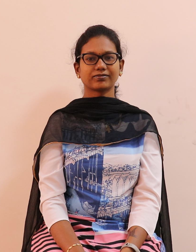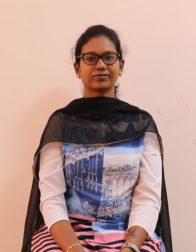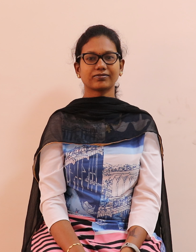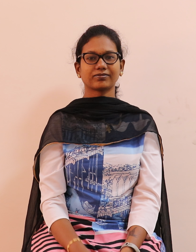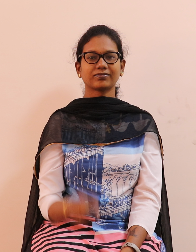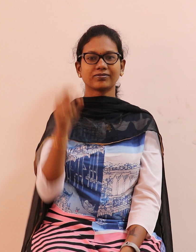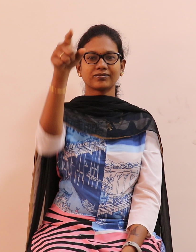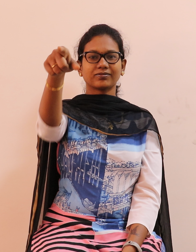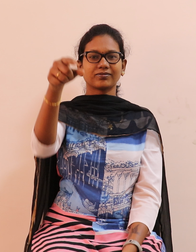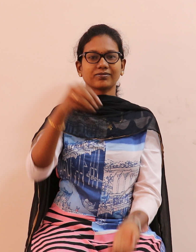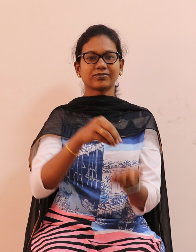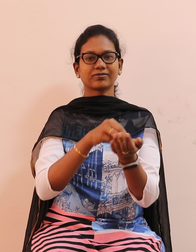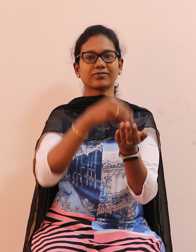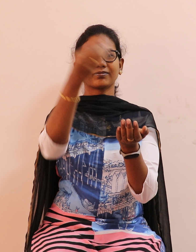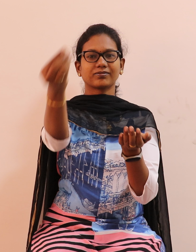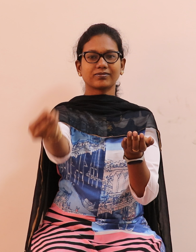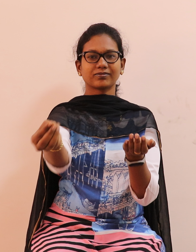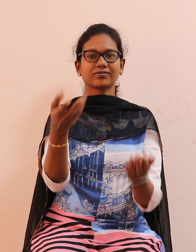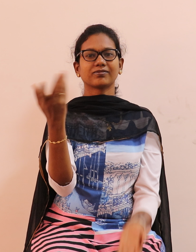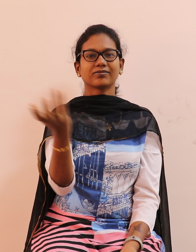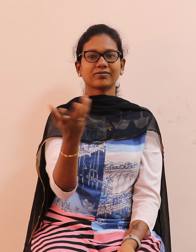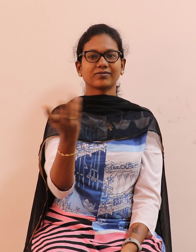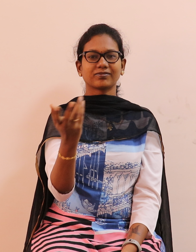what you want